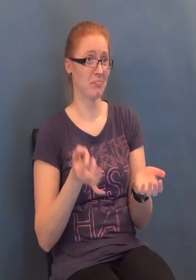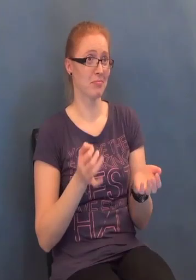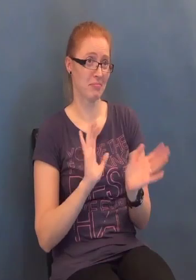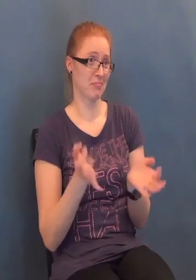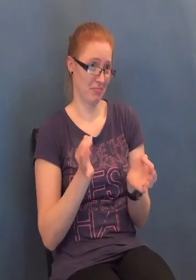Dobrze.